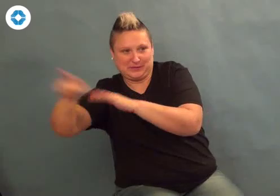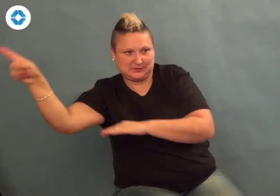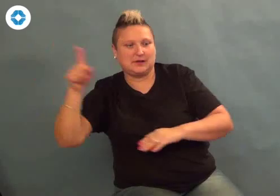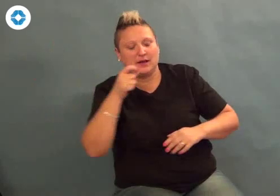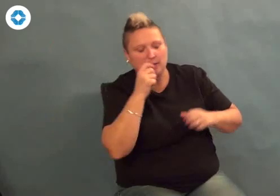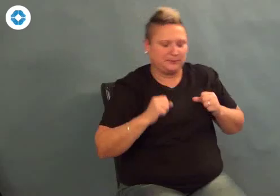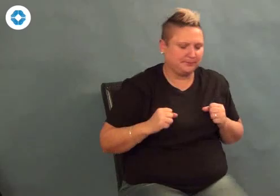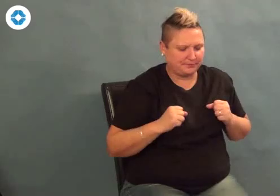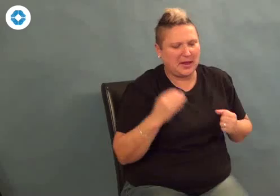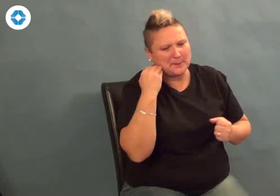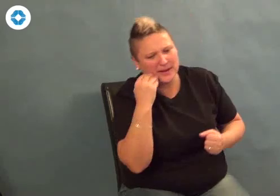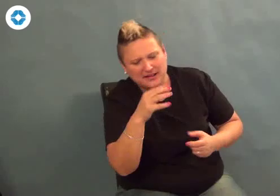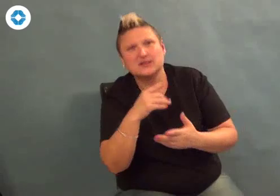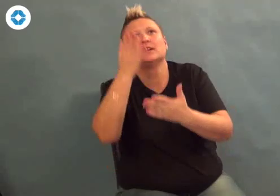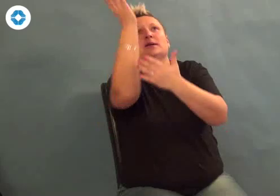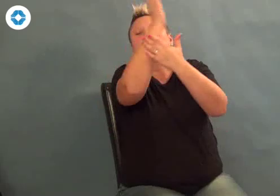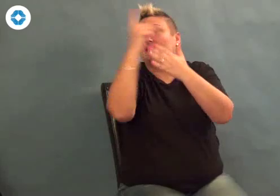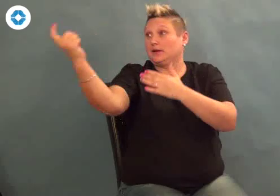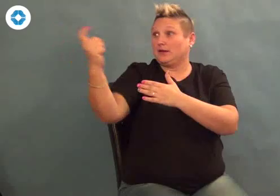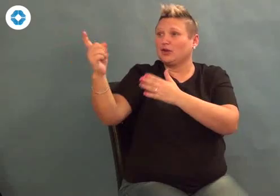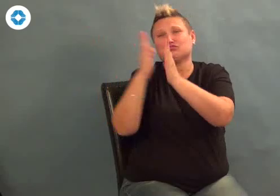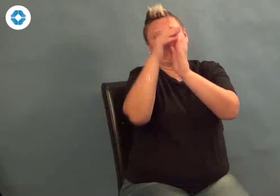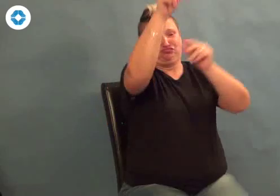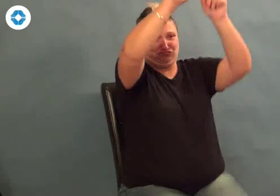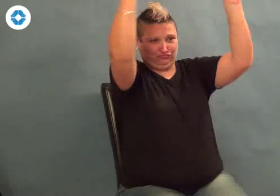Charlie idzie I spotyka panią, która prosi go, by naprawił pękniętą szybę.